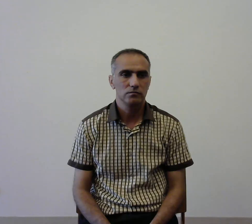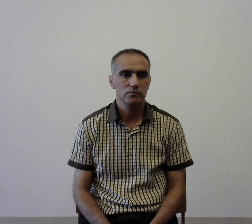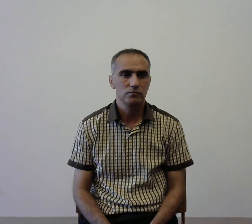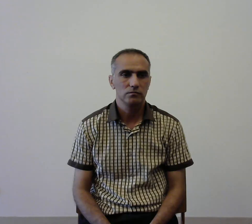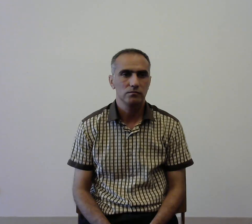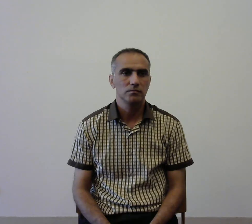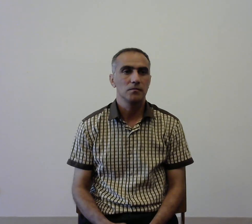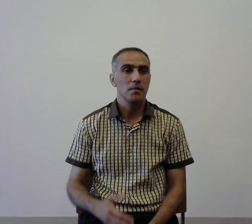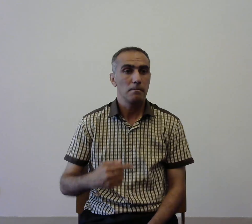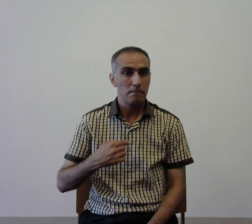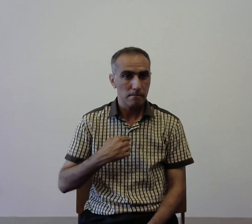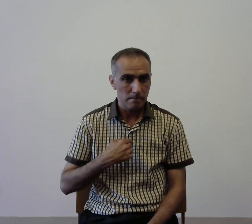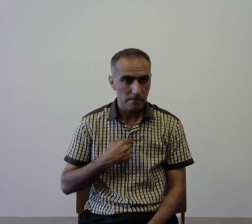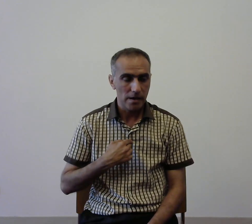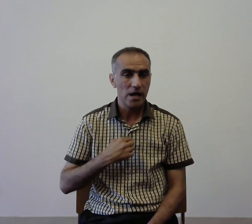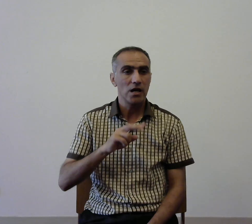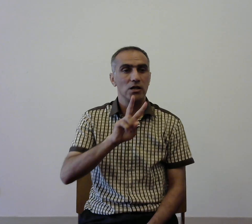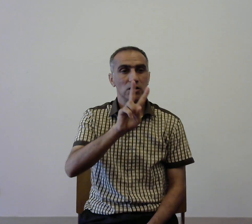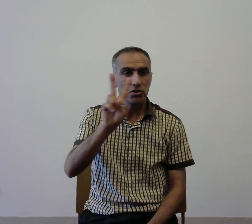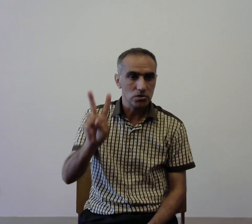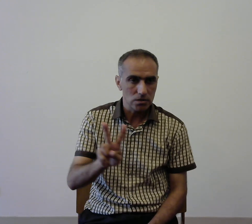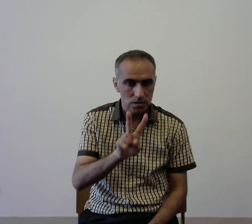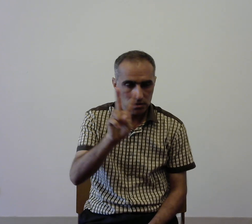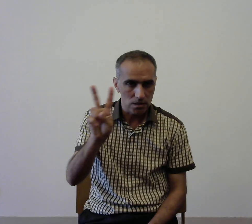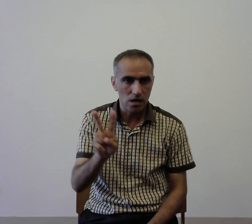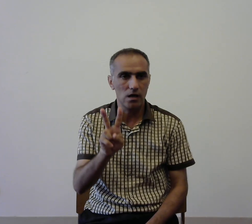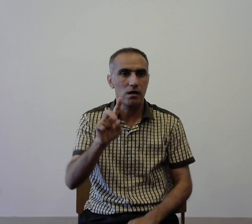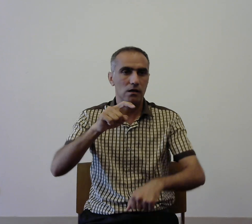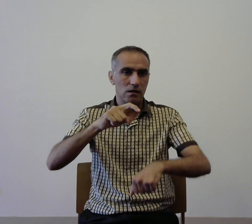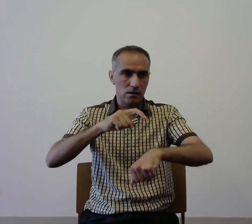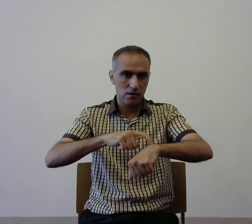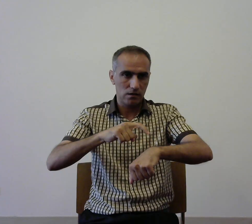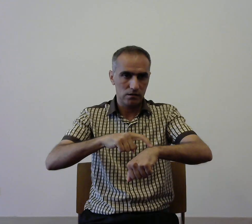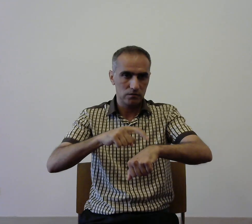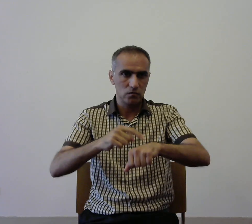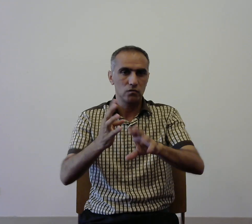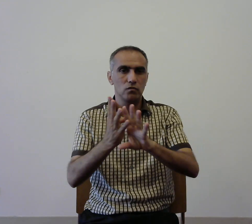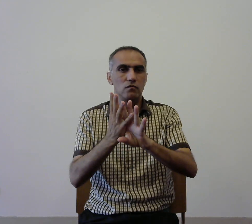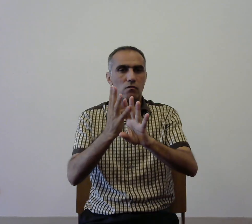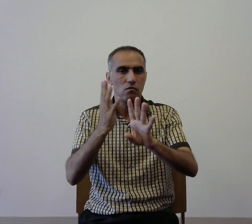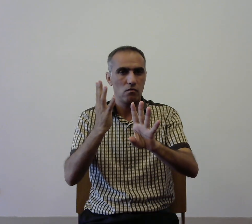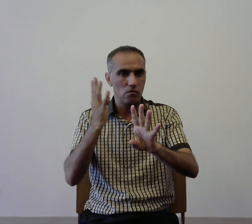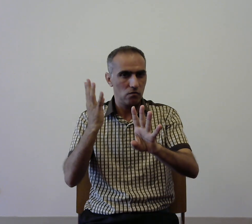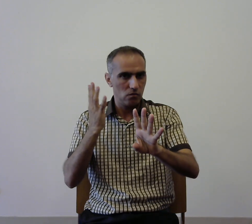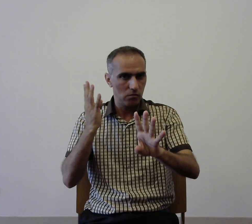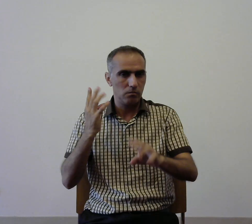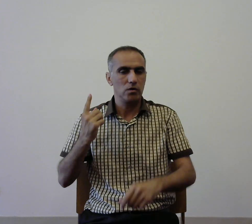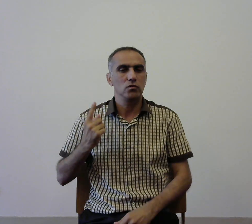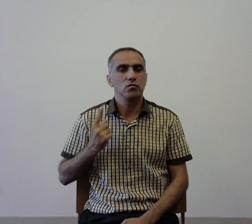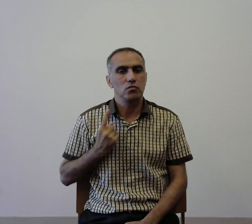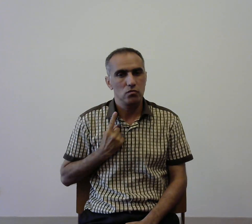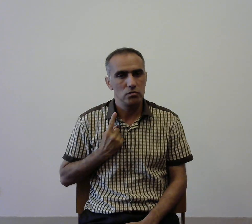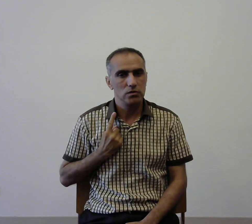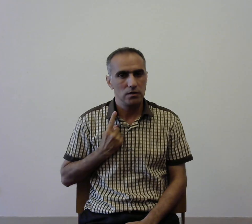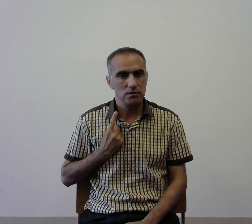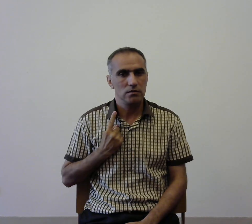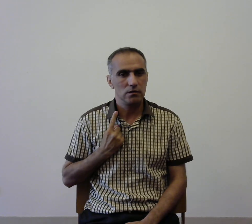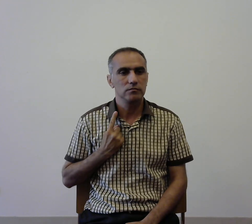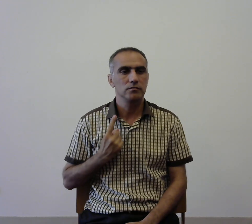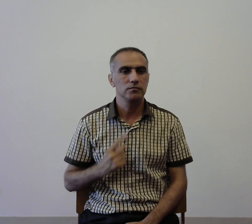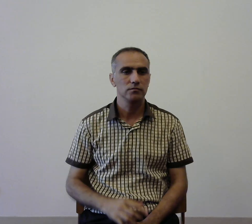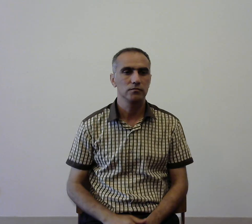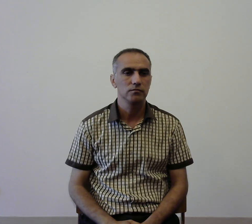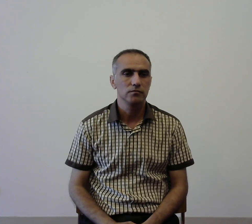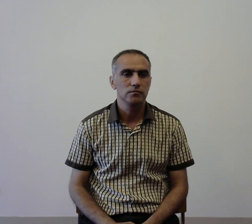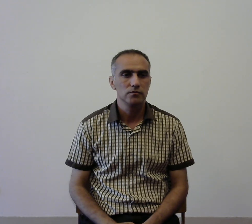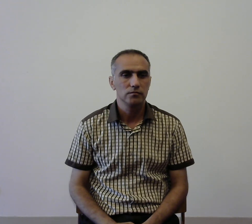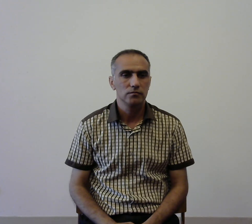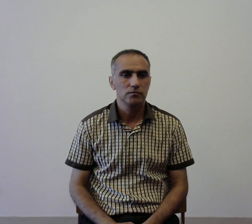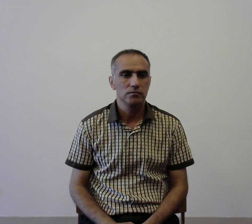Mən iki saatdır növbədə gözləyirəm